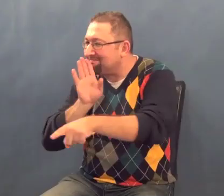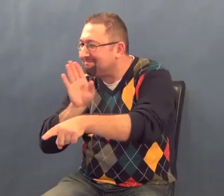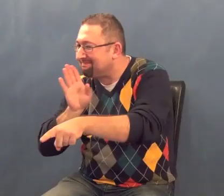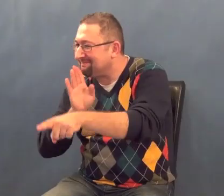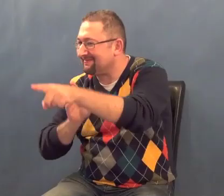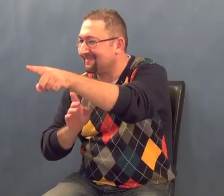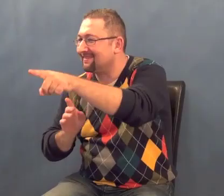Chyba.